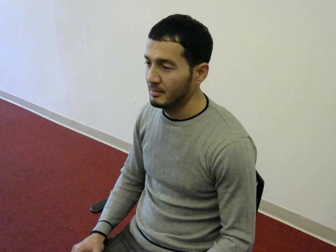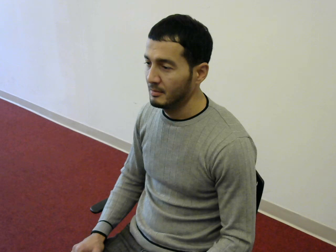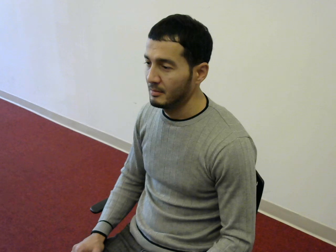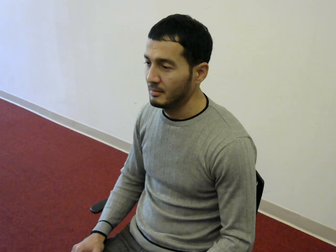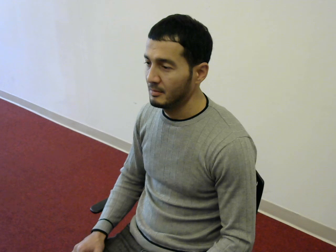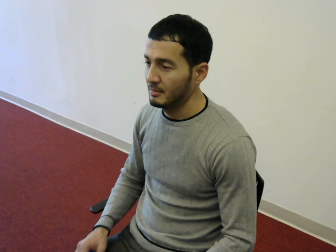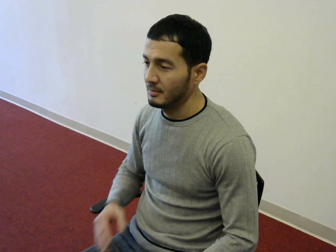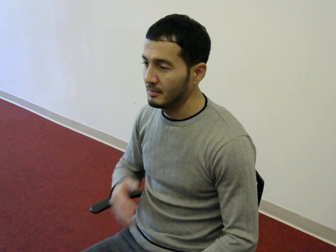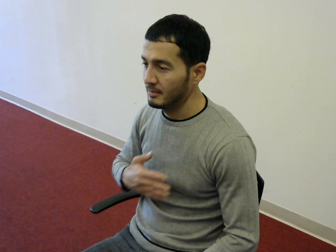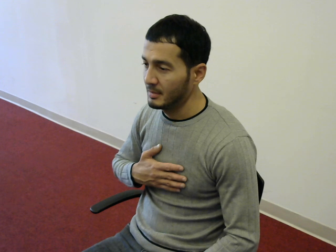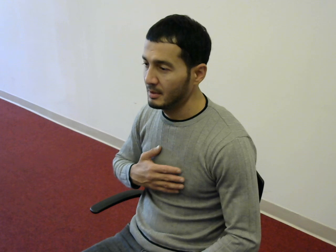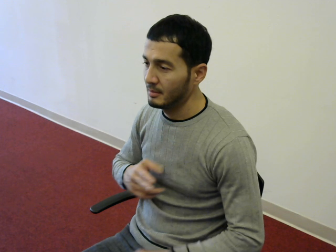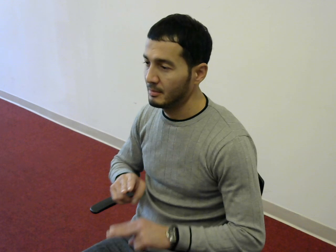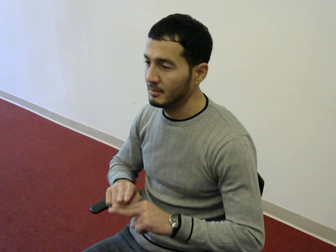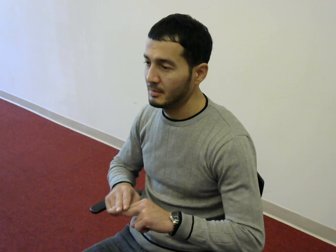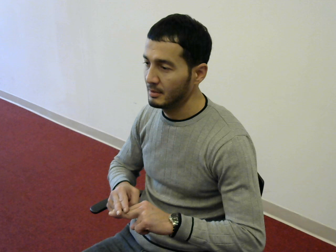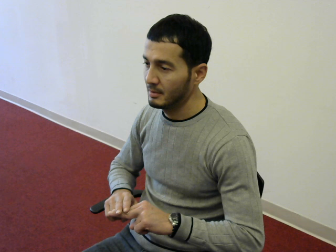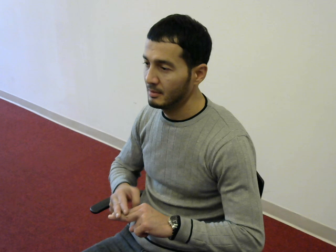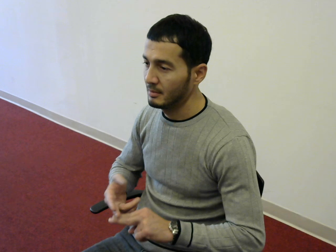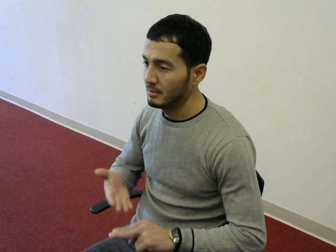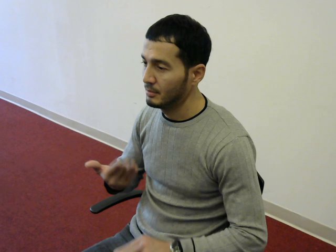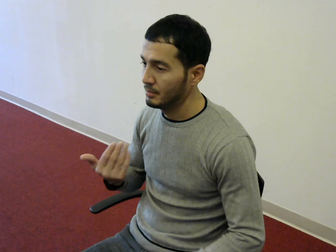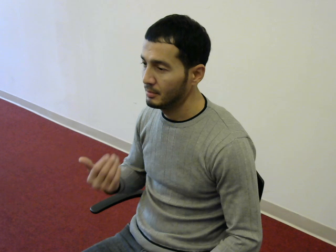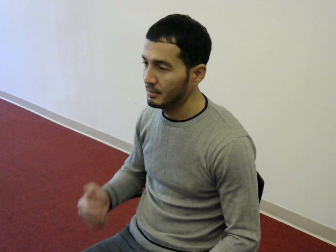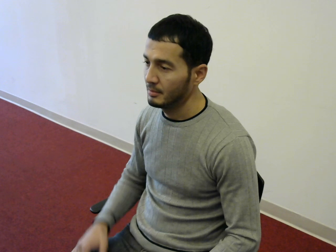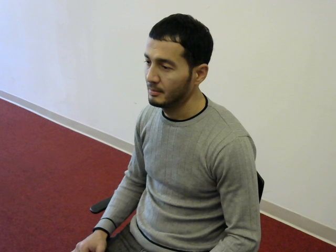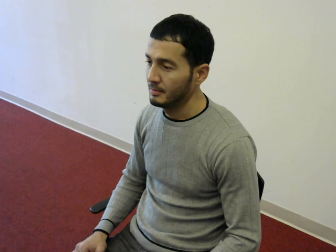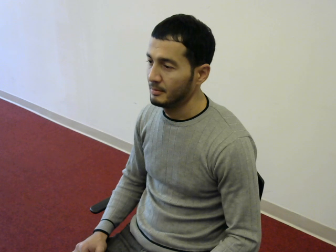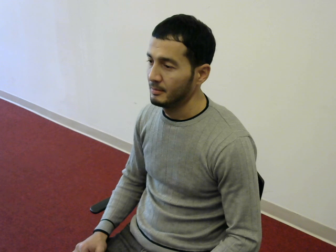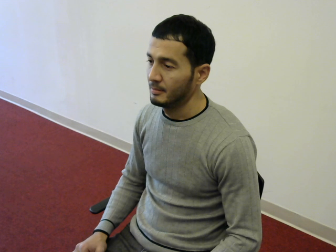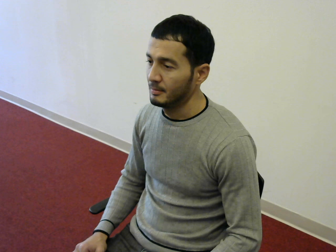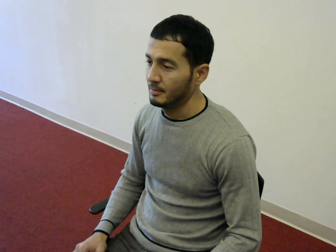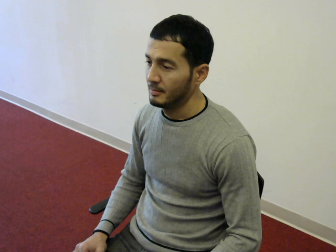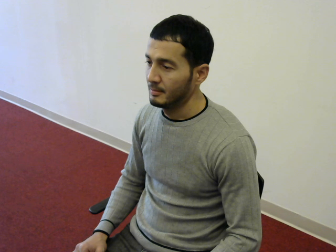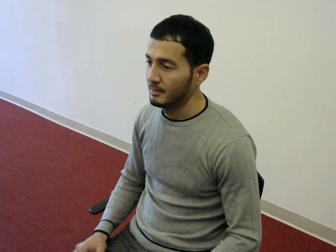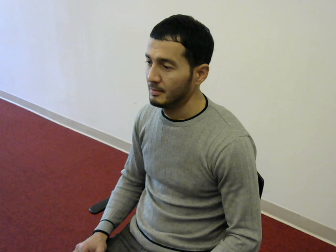Mənim şəxsiyyət vəsiqəm yoxdur